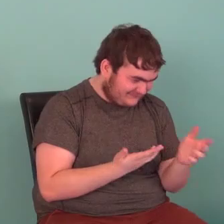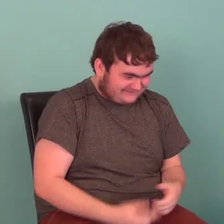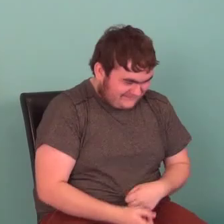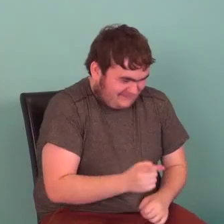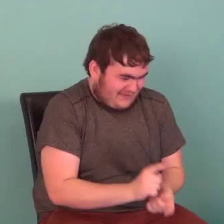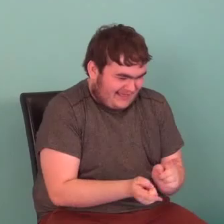Spotkanie.